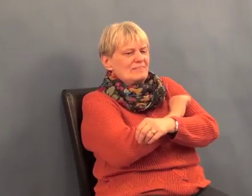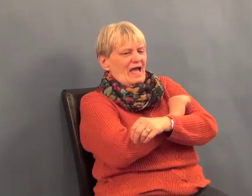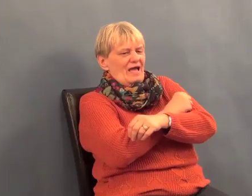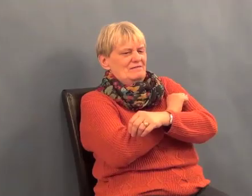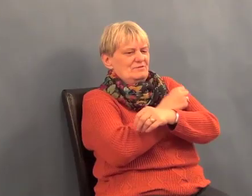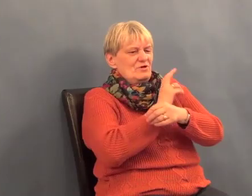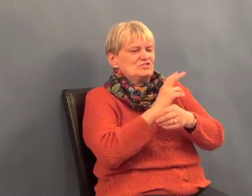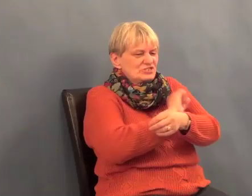Ktoś... no, szyby.